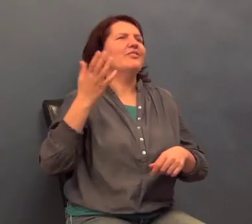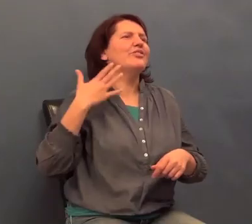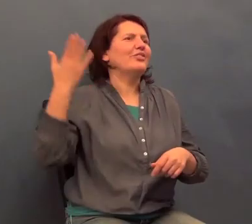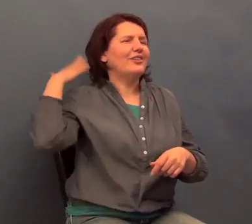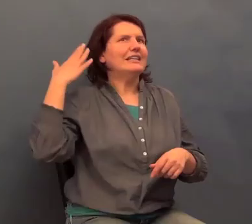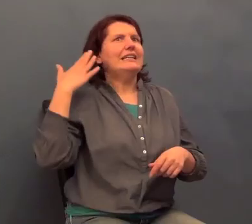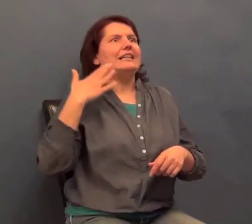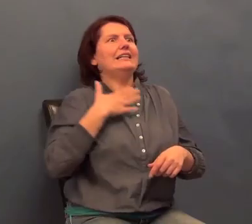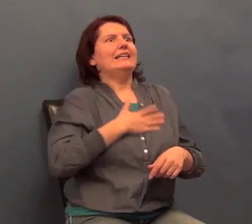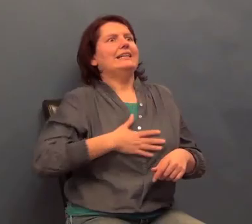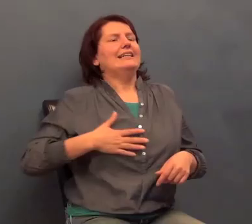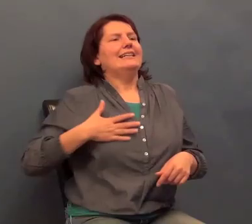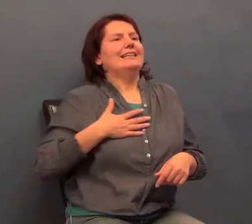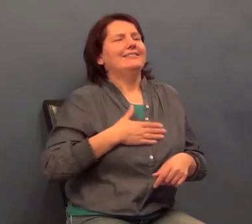Dotyka go i czuje się zmieszany.